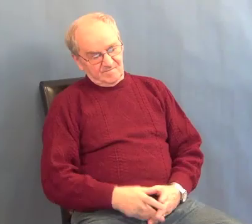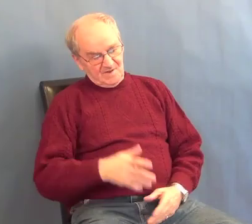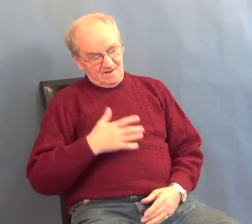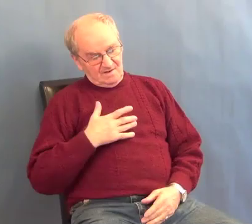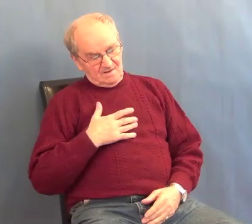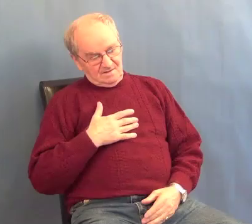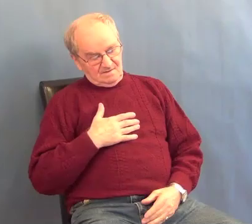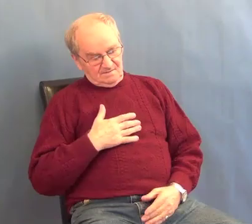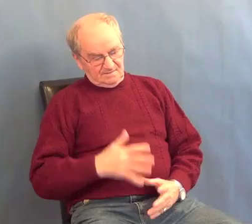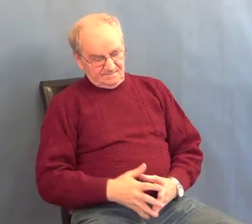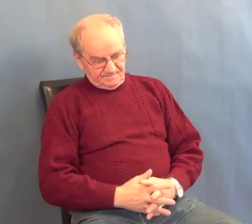Sobota?